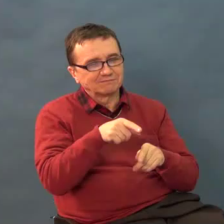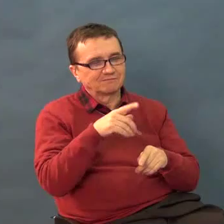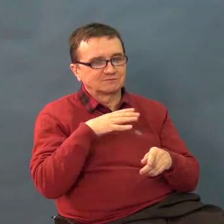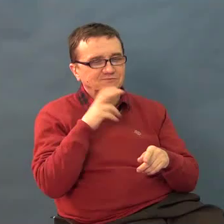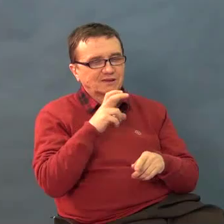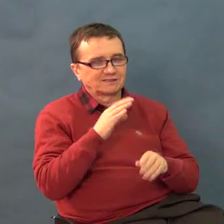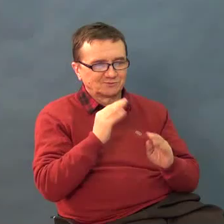Ten wolny czwartek.